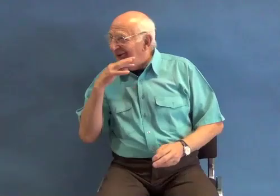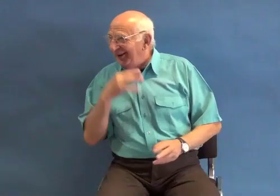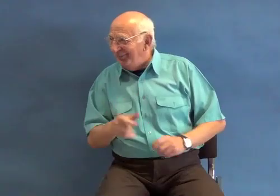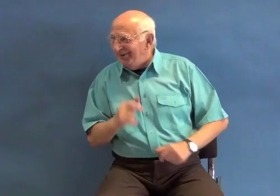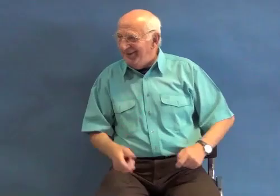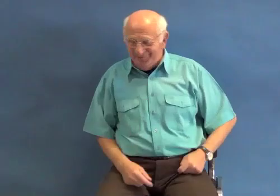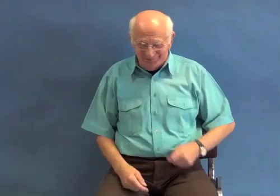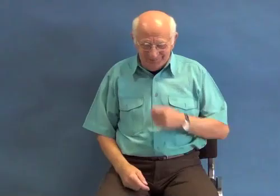Pije wodę.